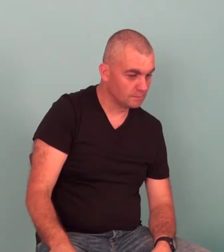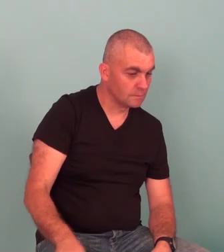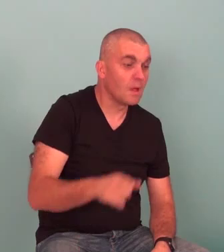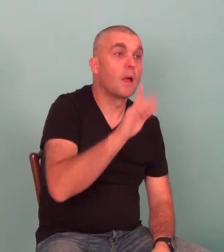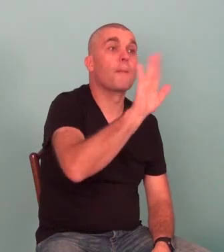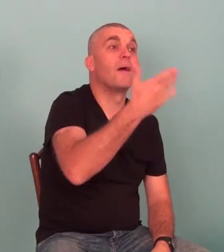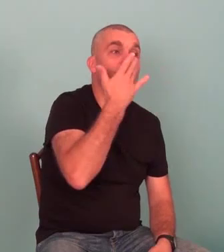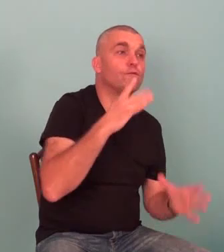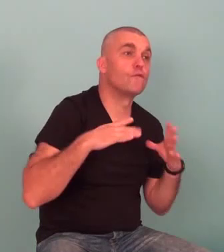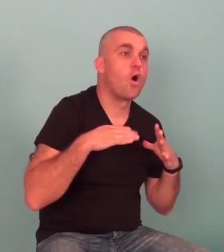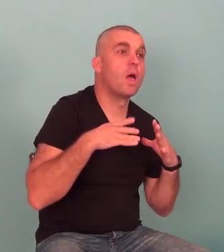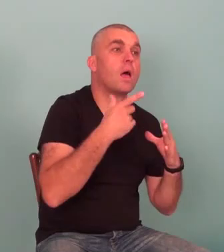Jak wygląda twoje wolne?